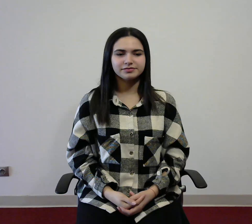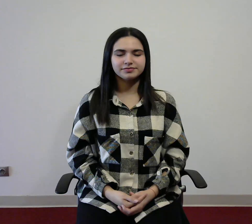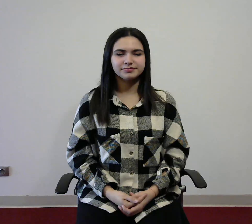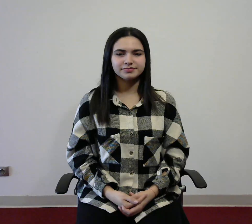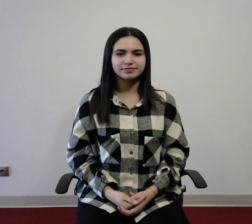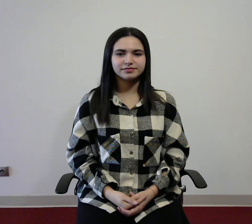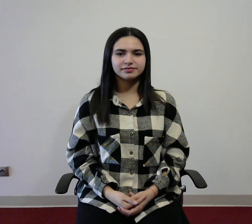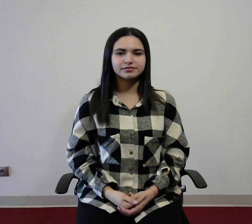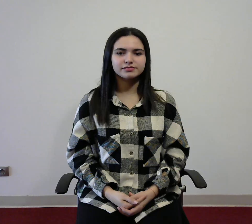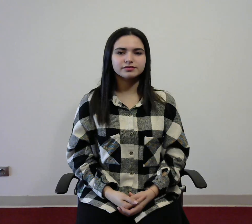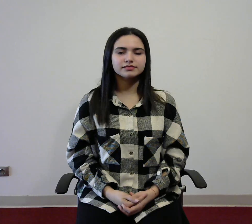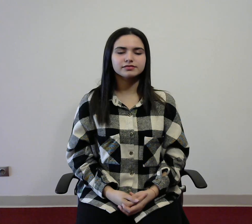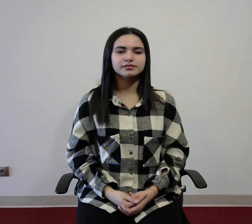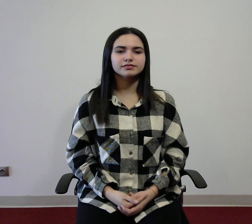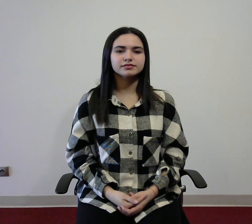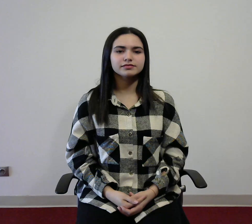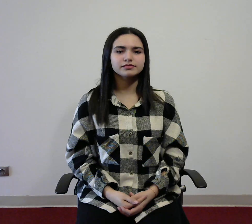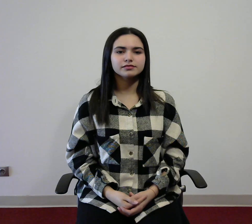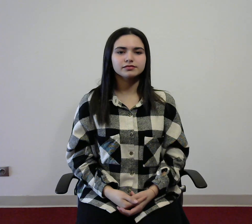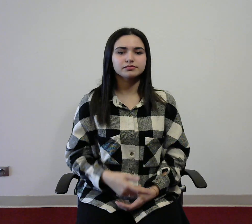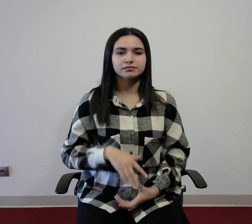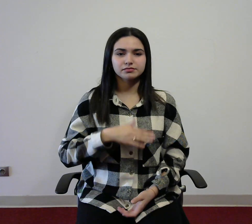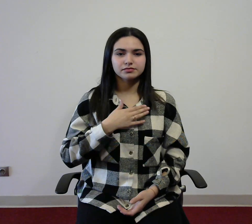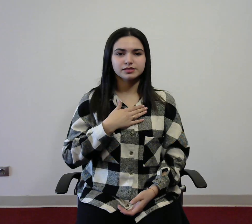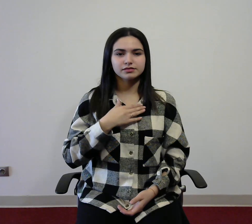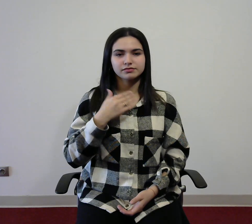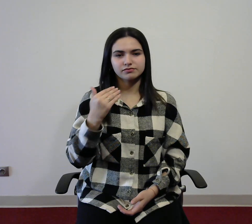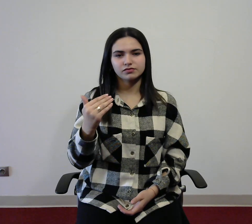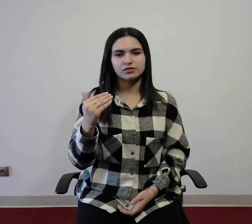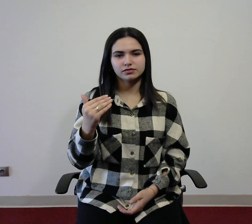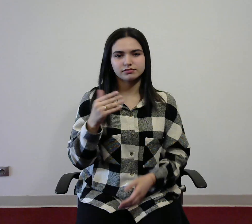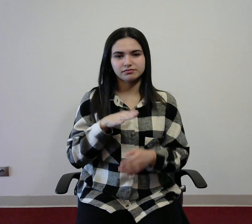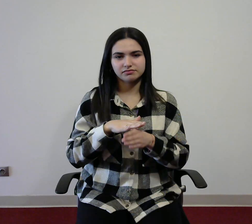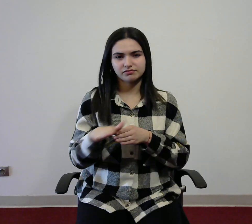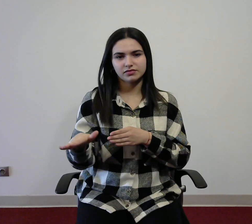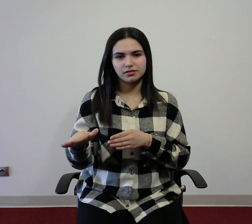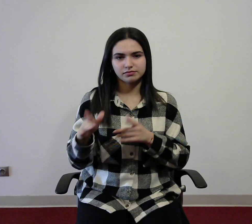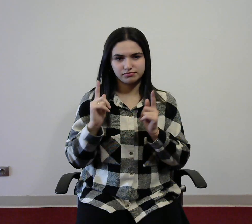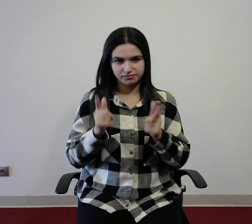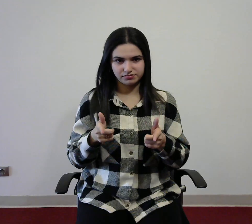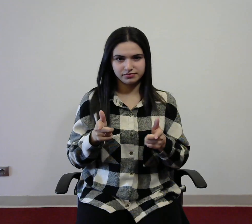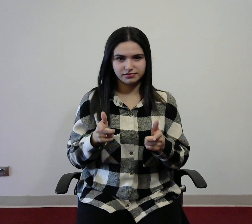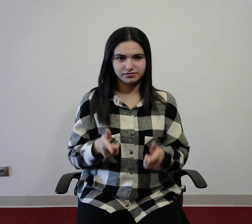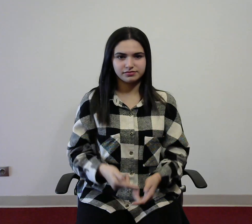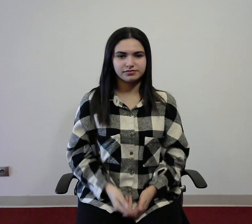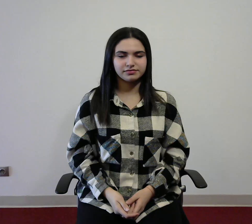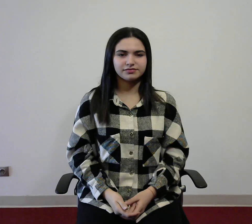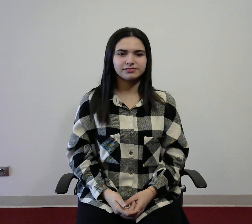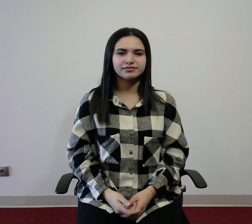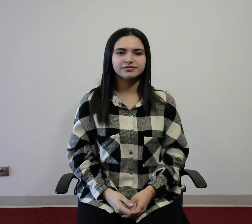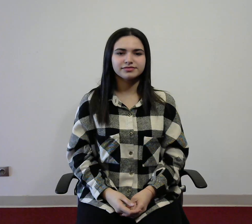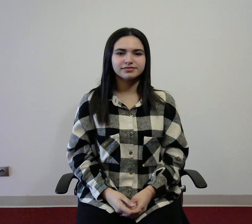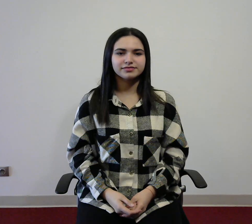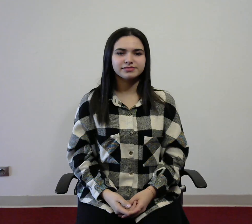Mən sizinlə tamamilə razıyam